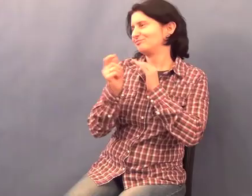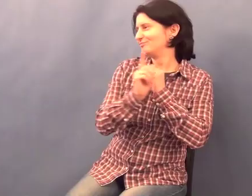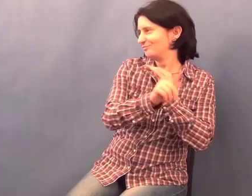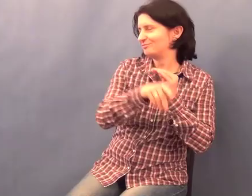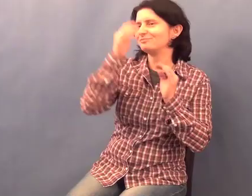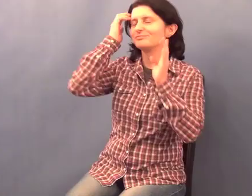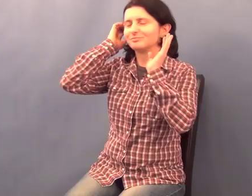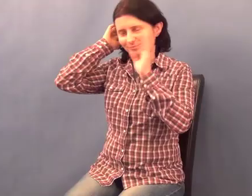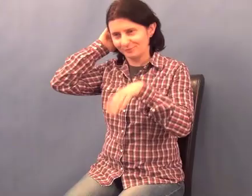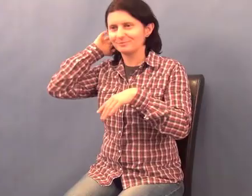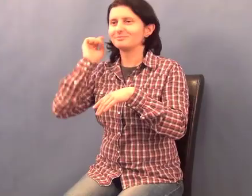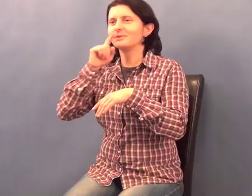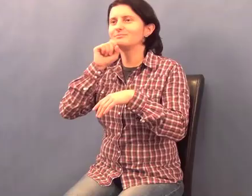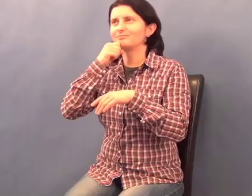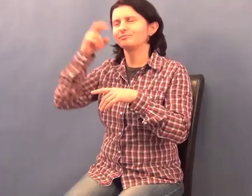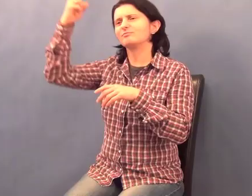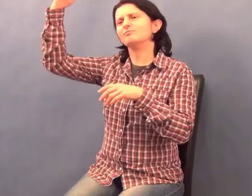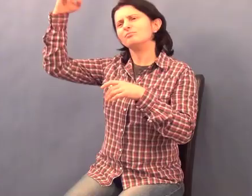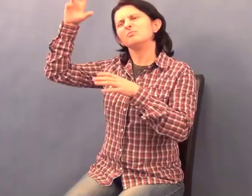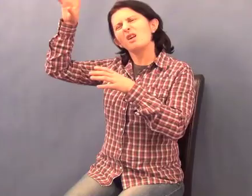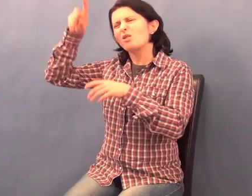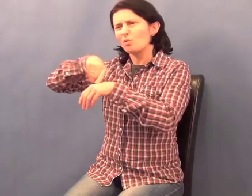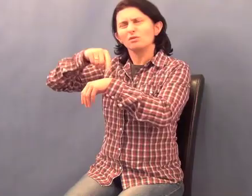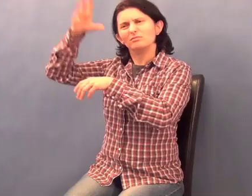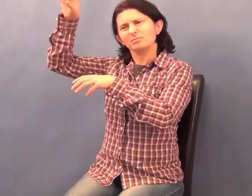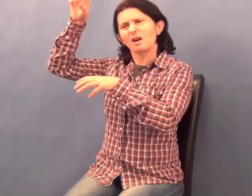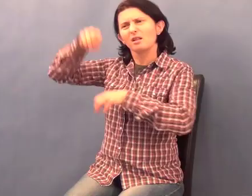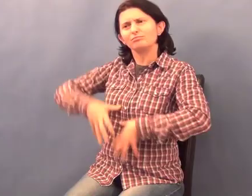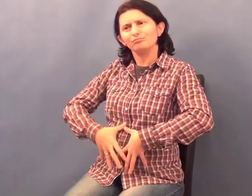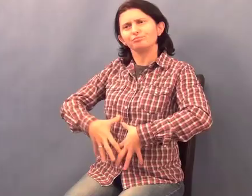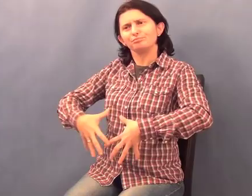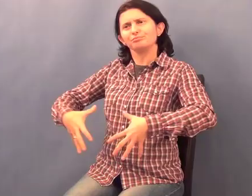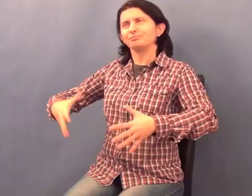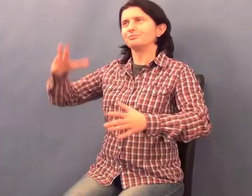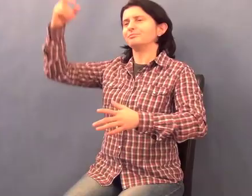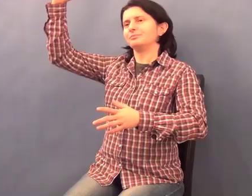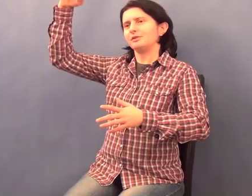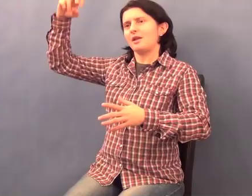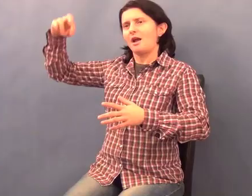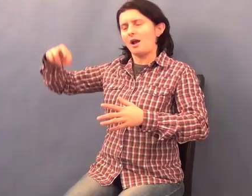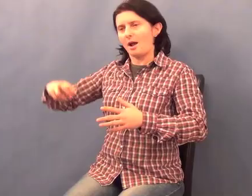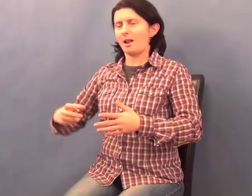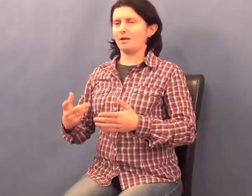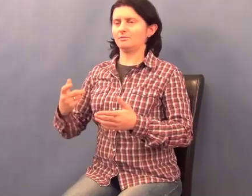Starszy pan już długo zbierał gruszki i miał coraz mniej miejsca w fartuchu, więc zszedł na dół.